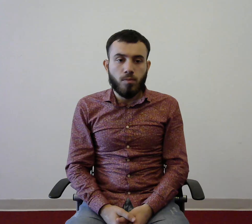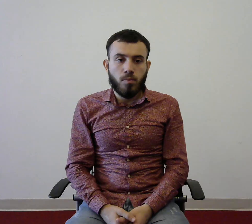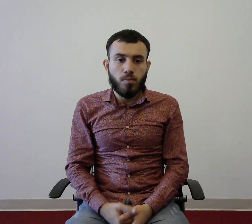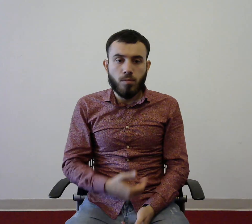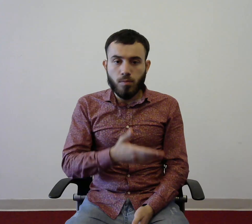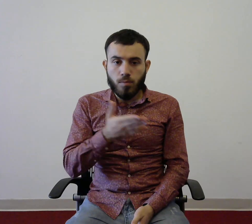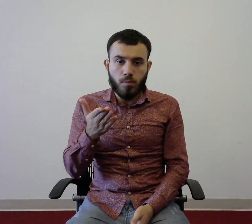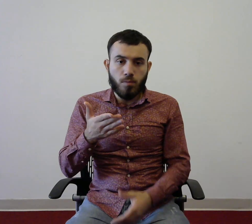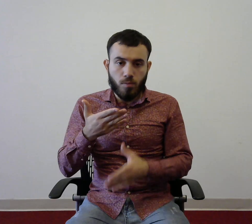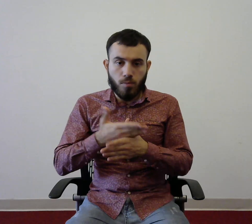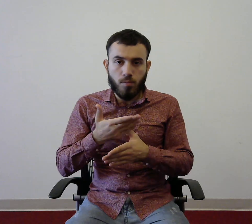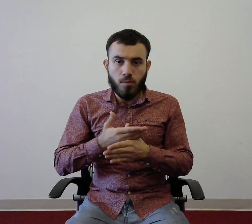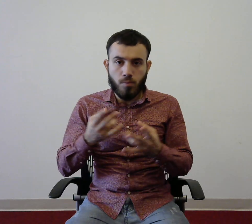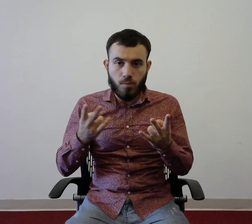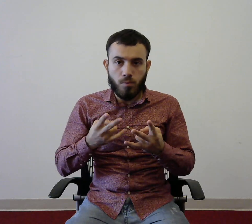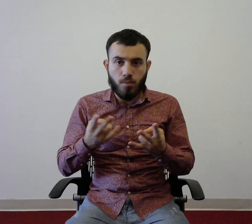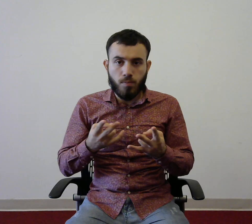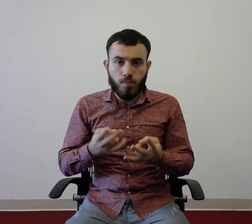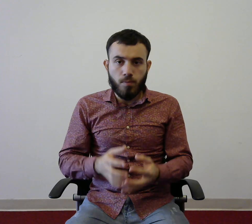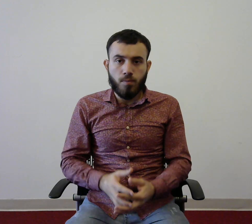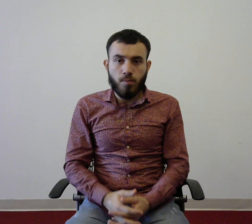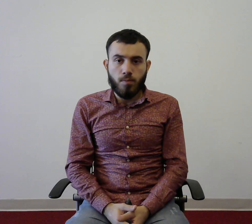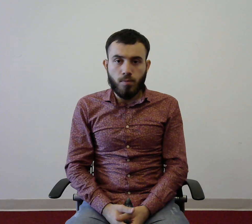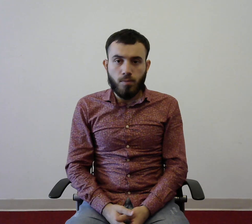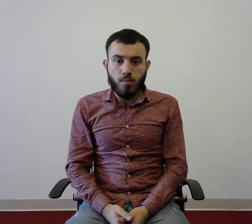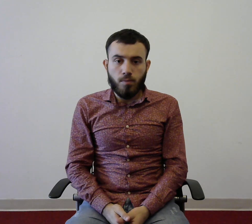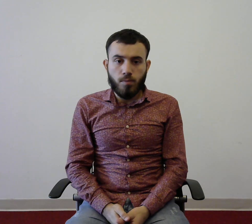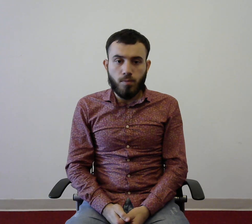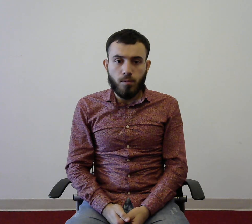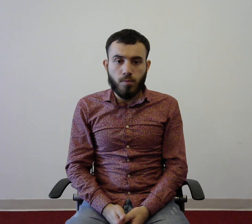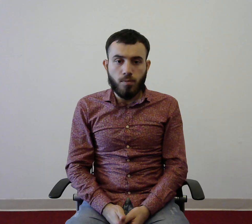Sizə kömək lazımdır mı?